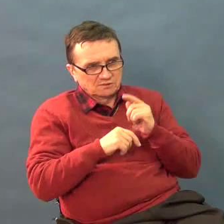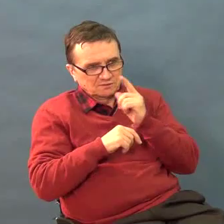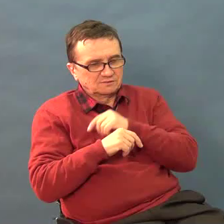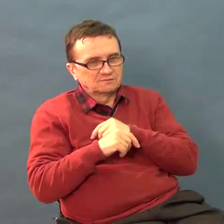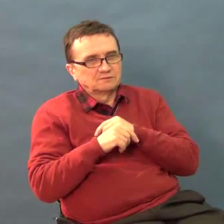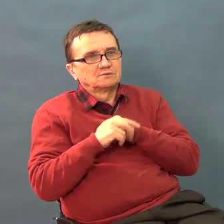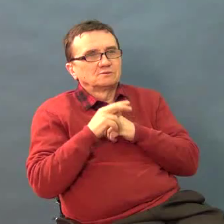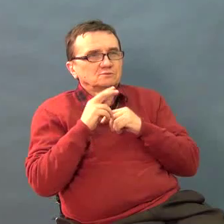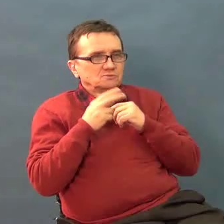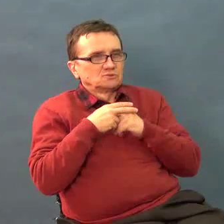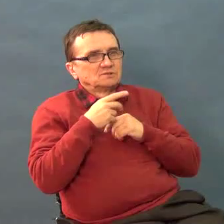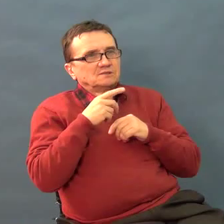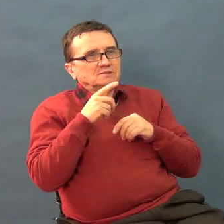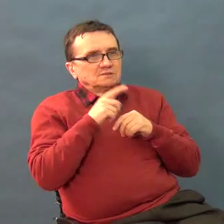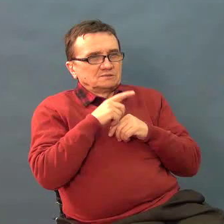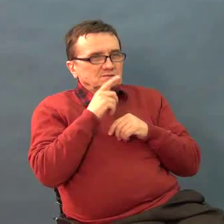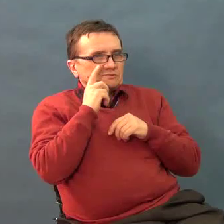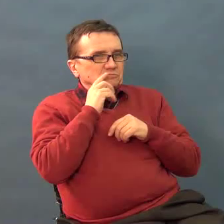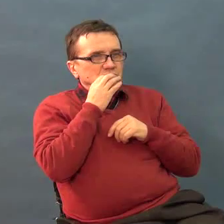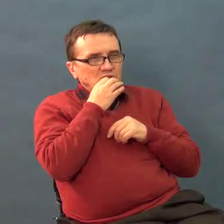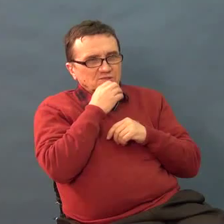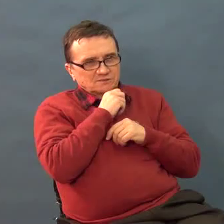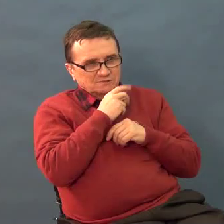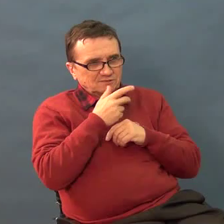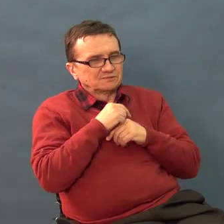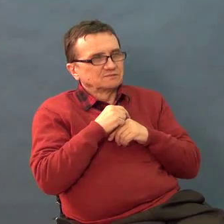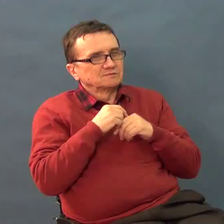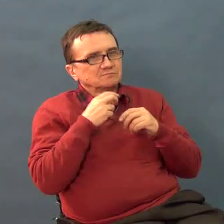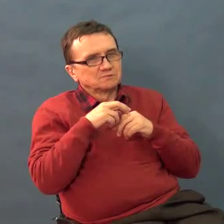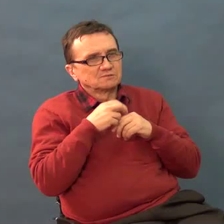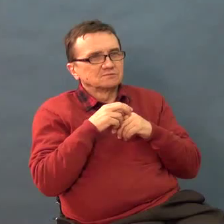Trzech młodych chłopaków idzie i rozmawia.